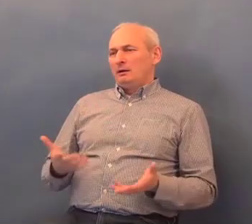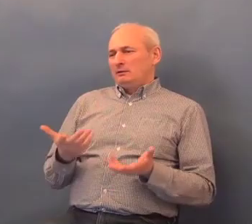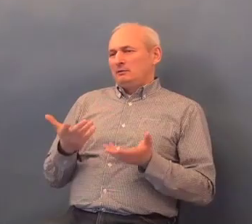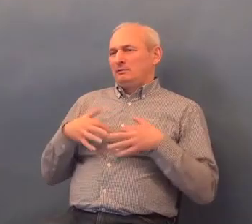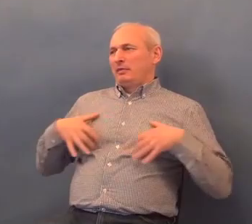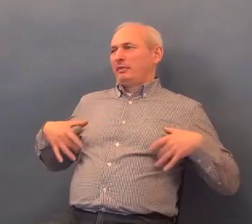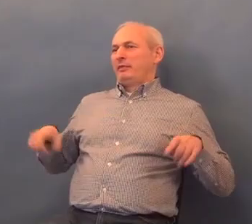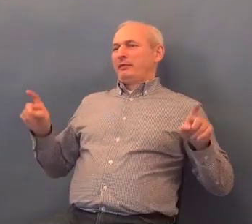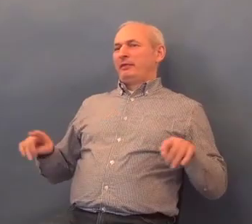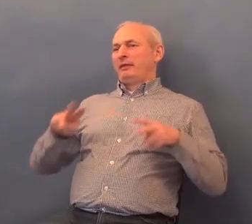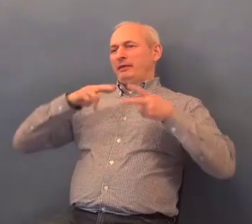W biustonoszu siedzieć w restauracji?